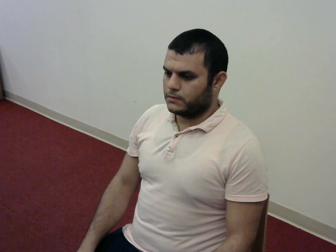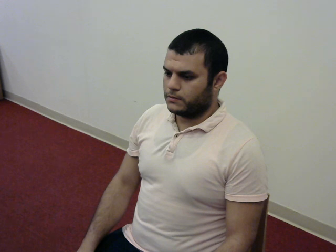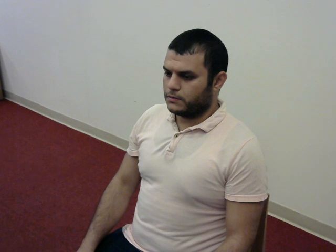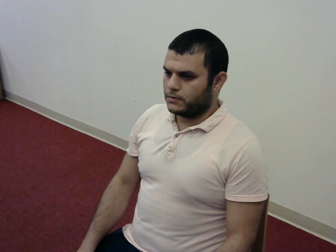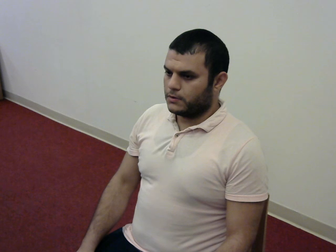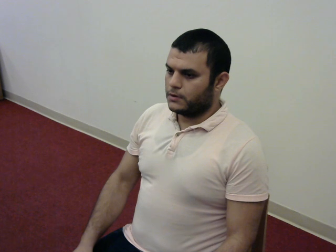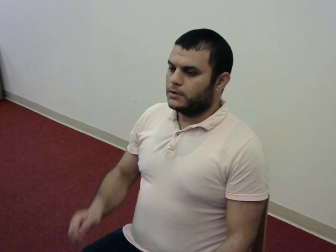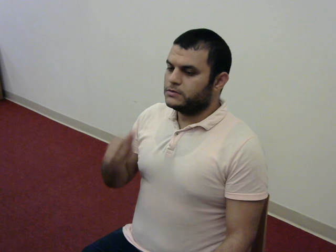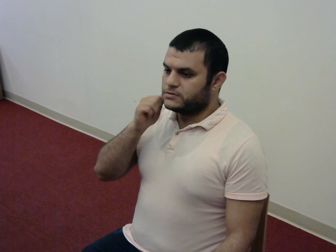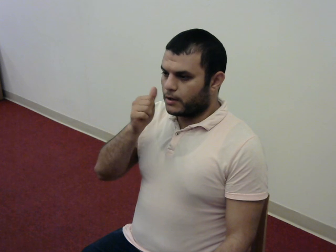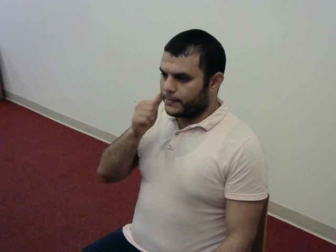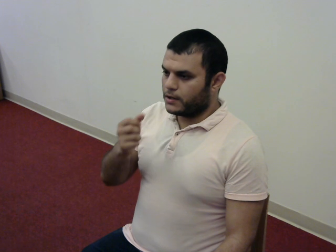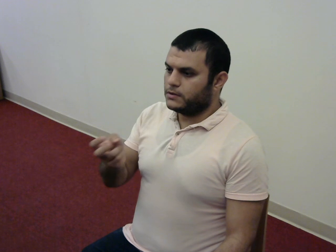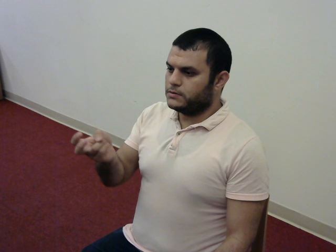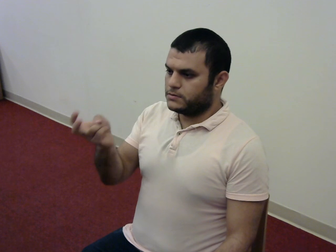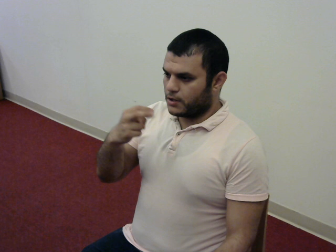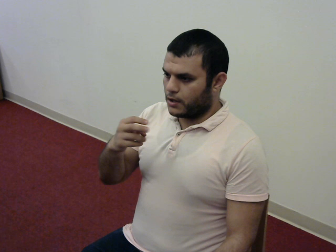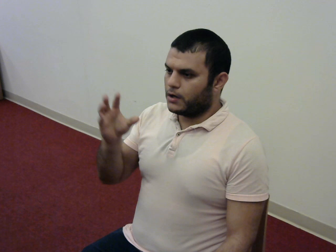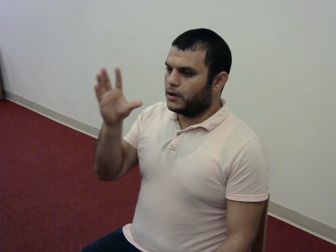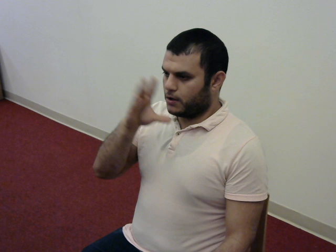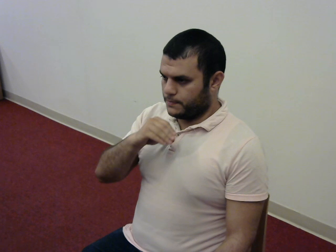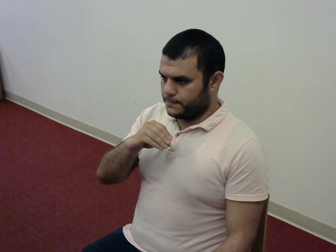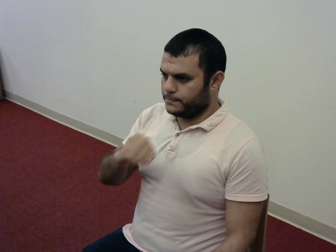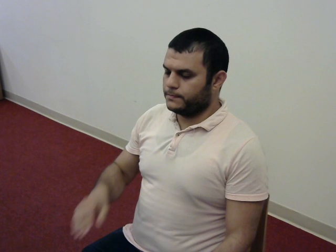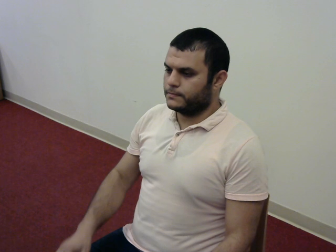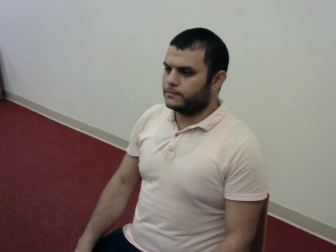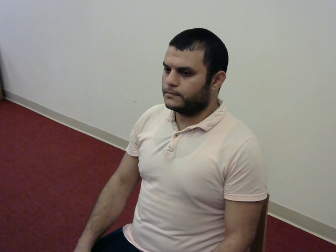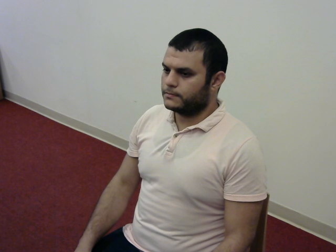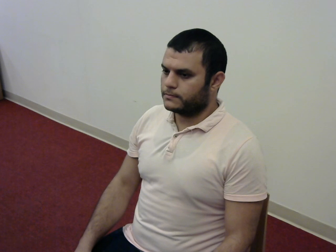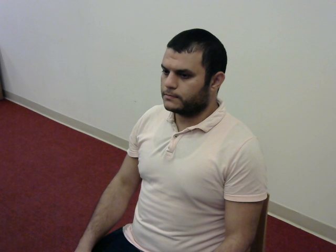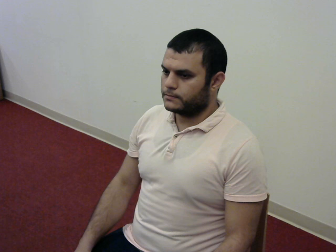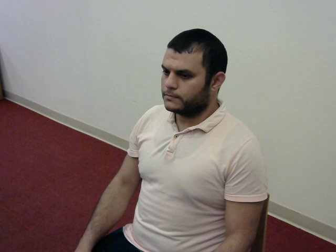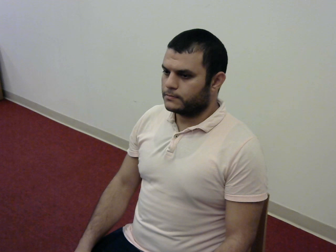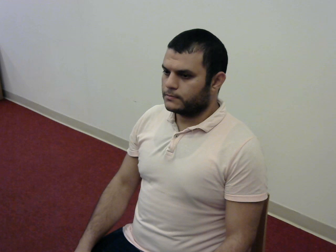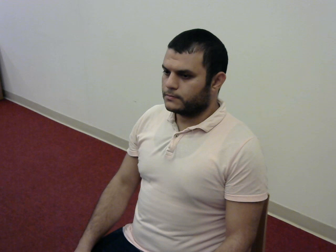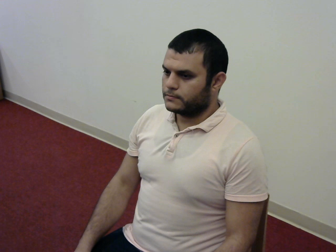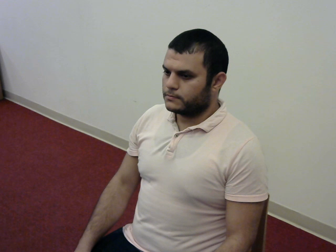Sabah gələ bilərəmmi?